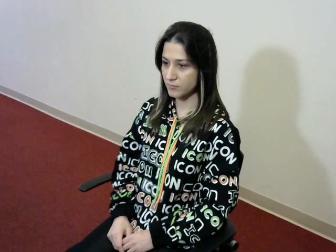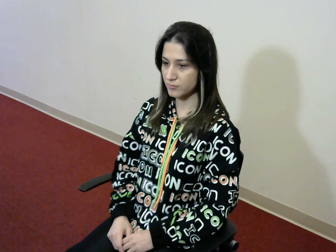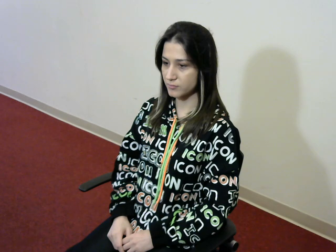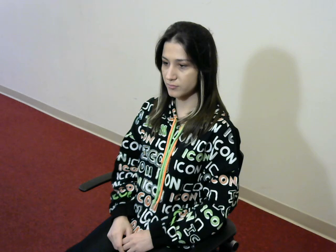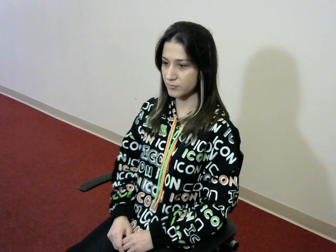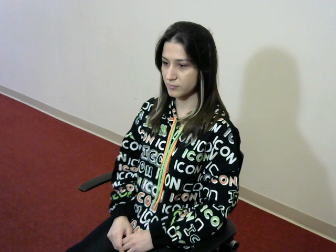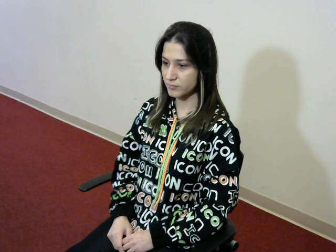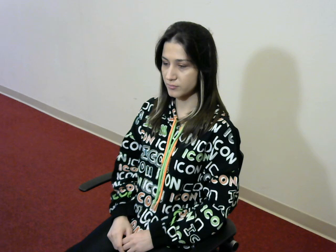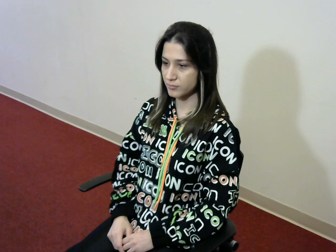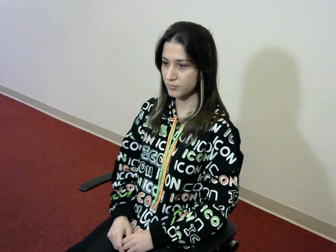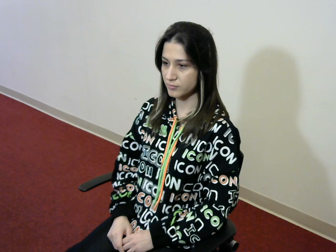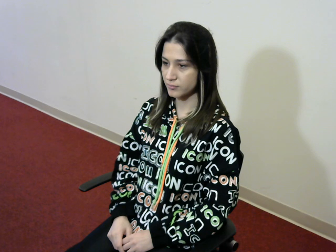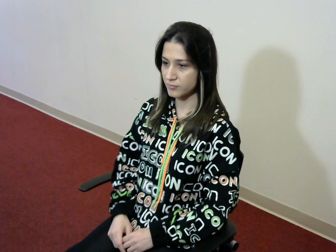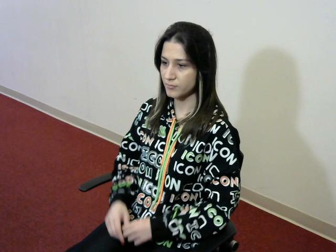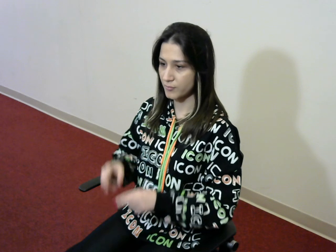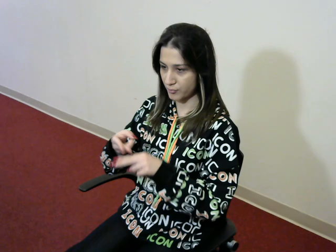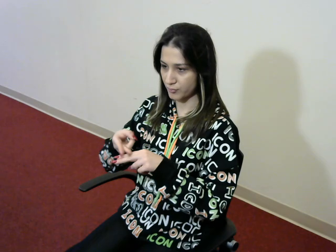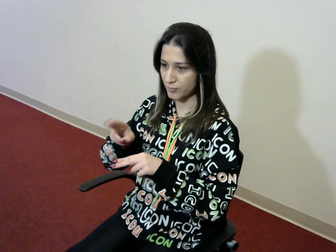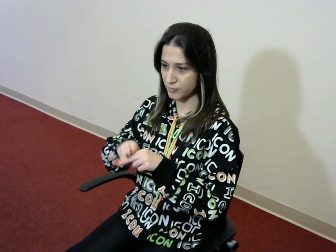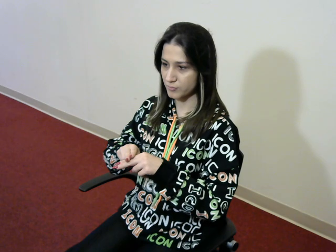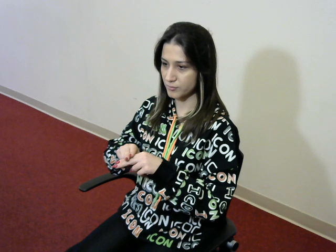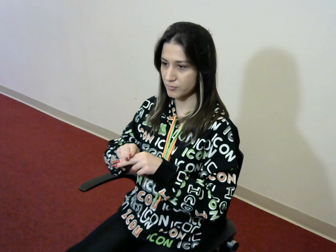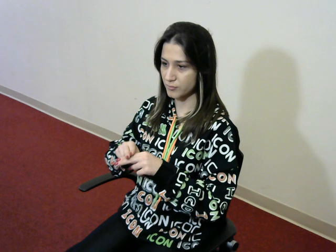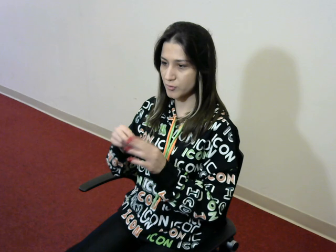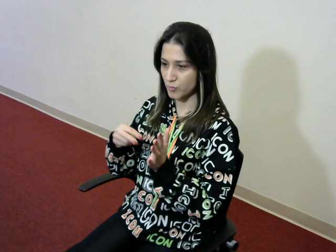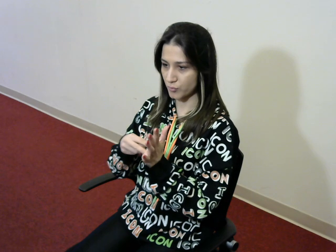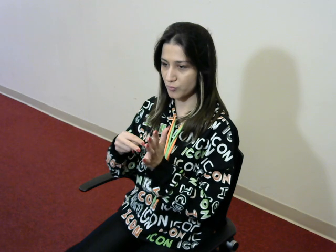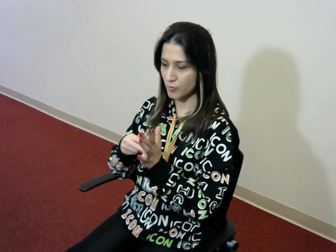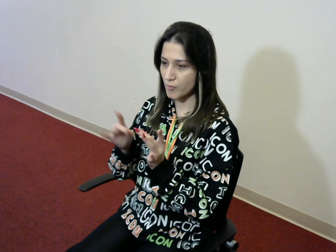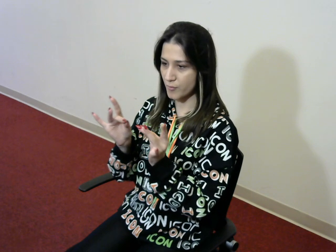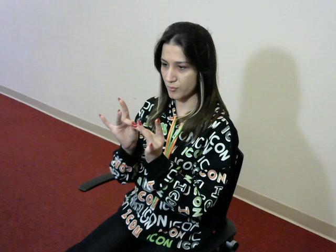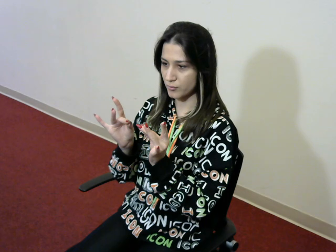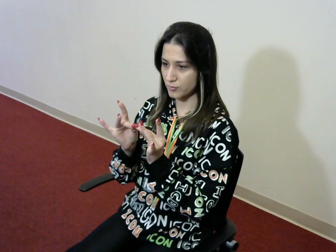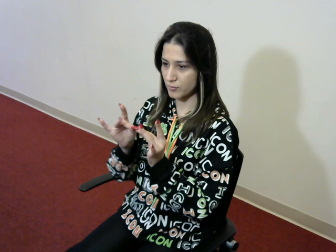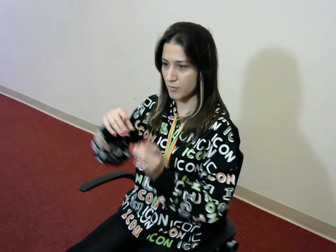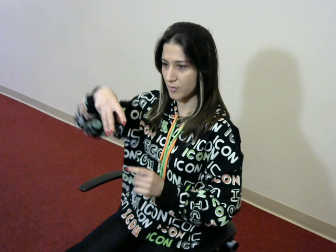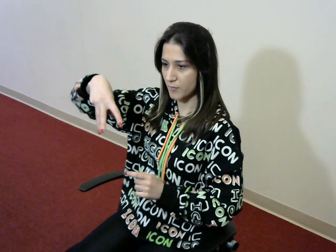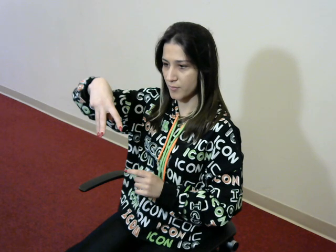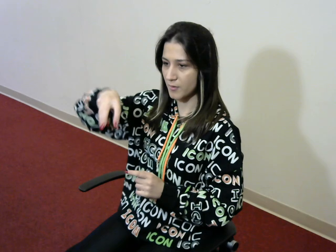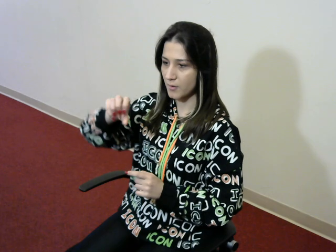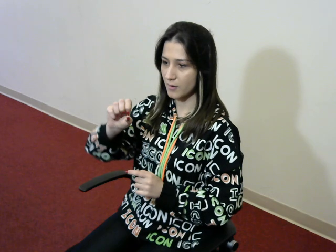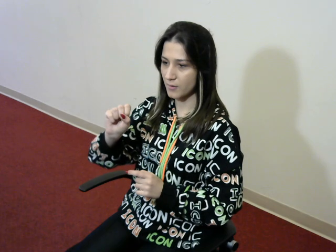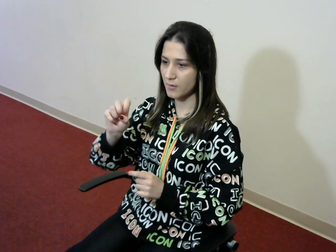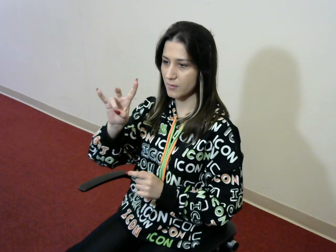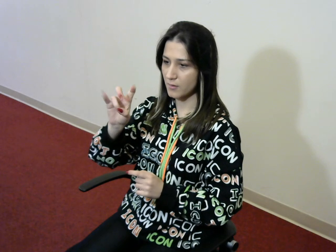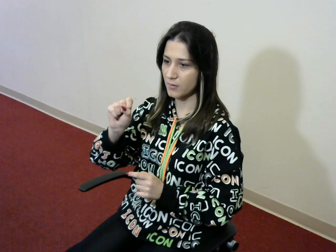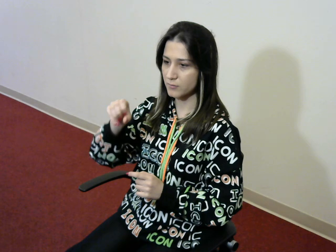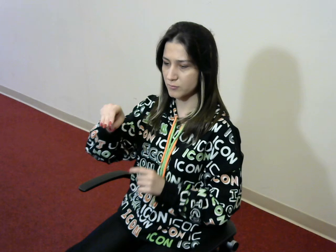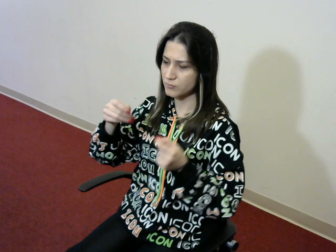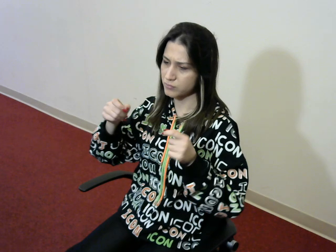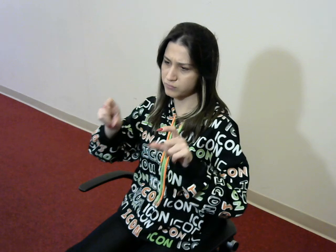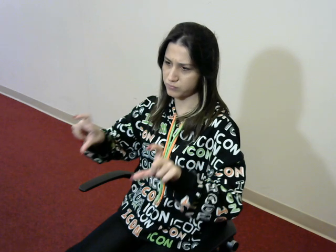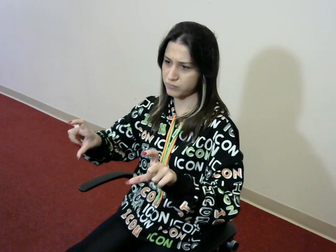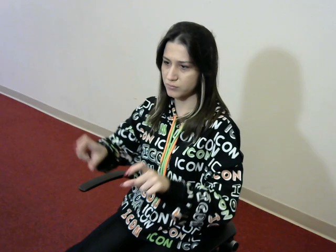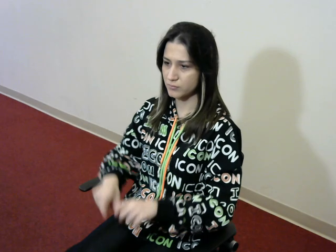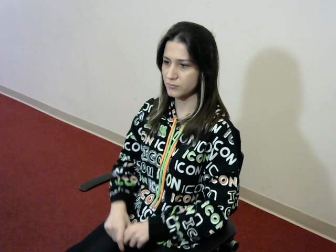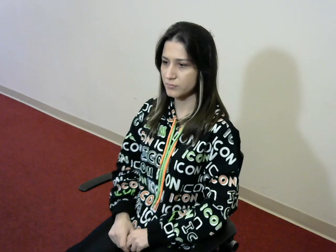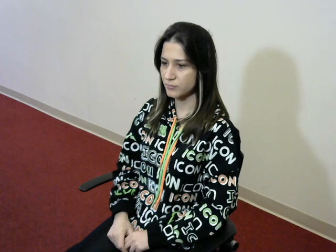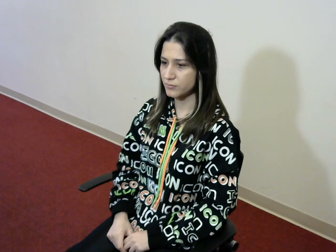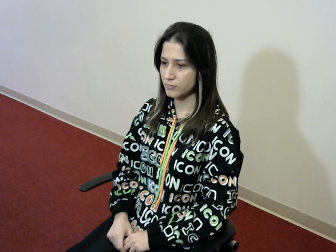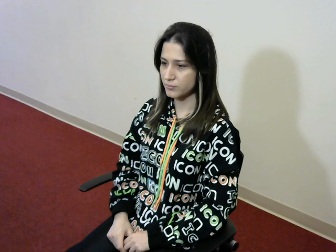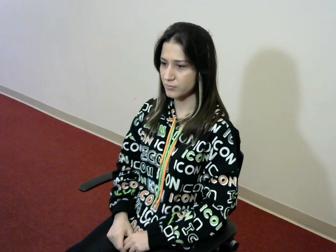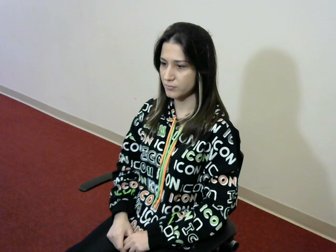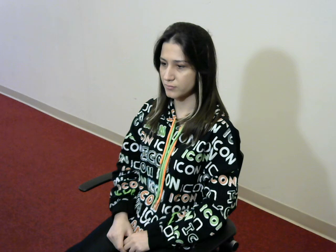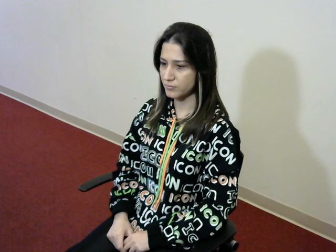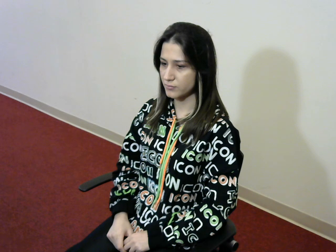Bunun qiyməti 10 manat qalxıb